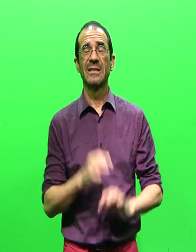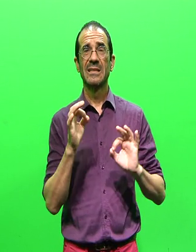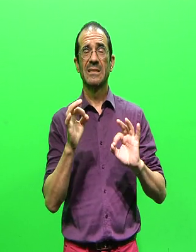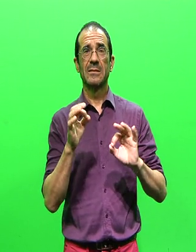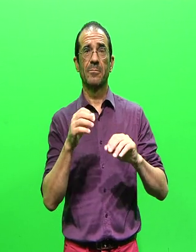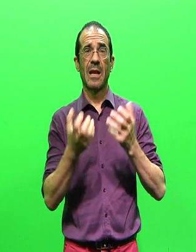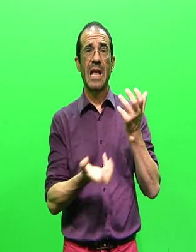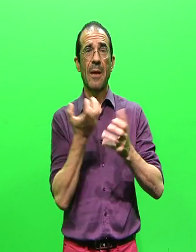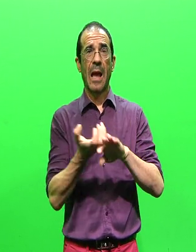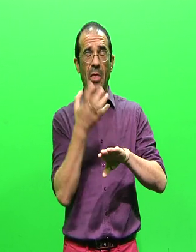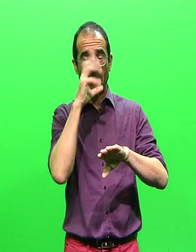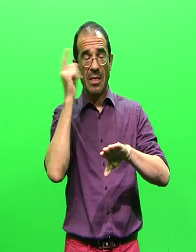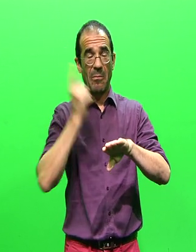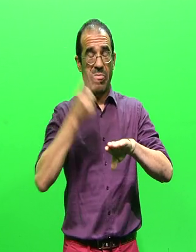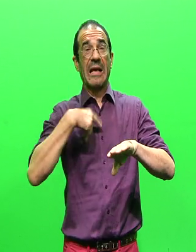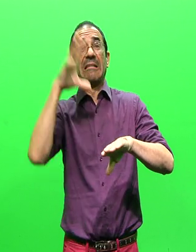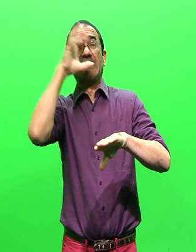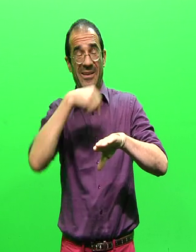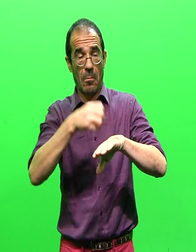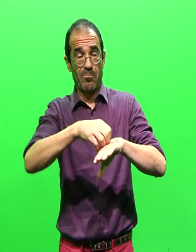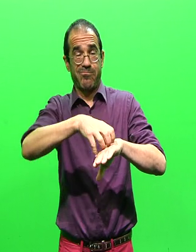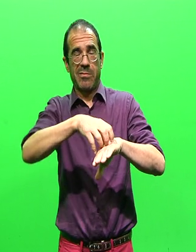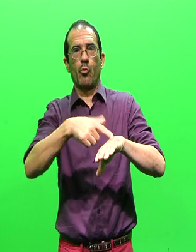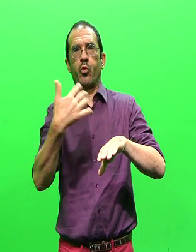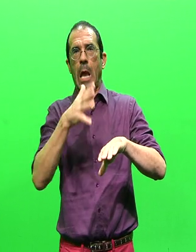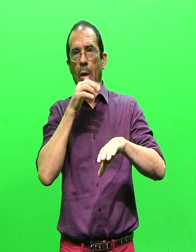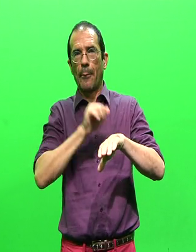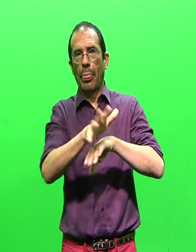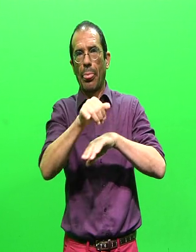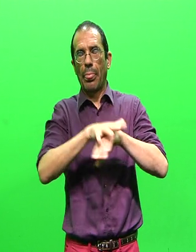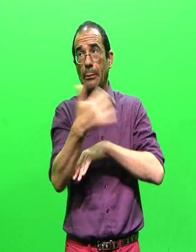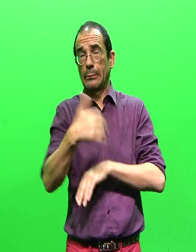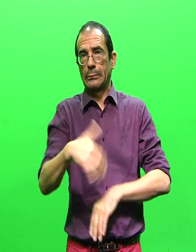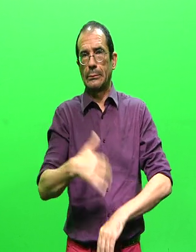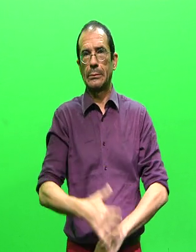Em va caure líquid cremant a la mà i em va sortir una butllofa, després treia molt de líquid, uf.